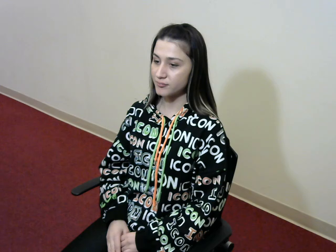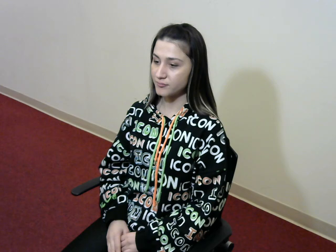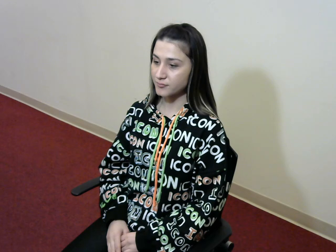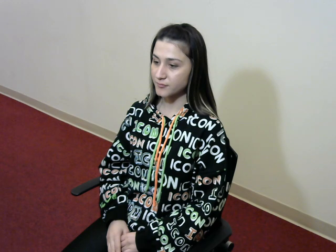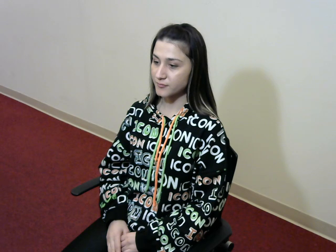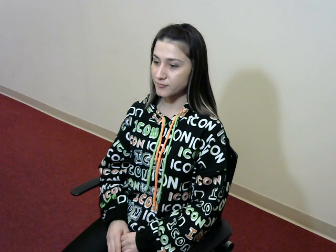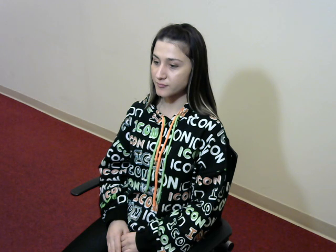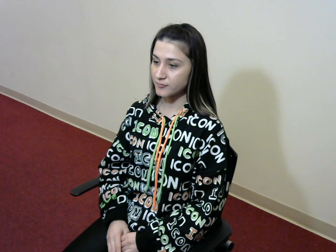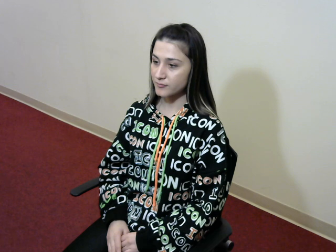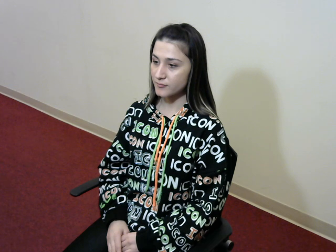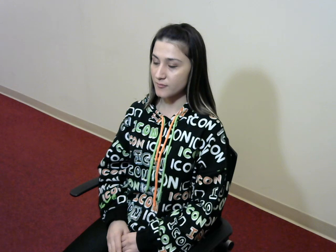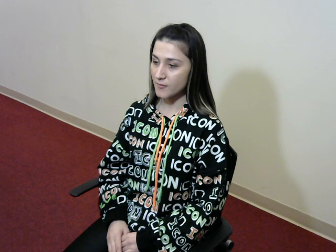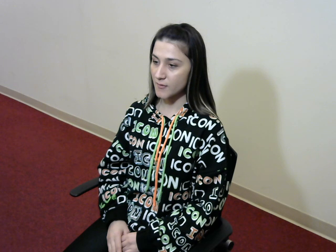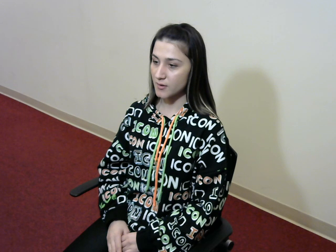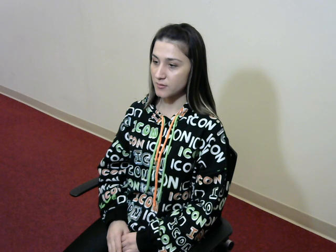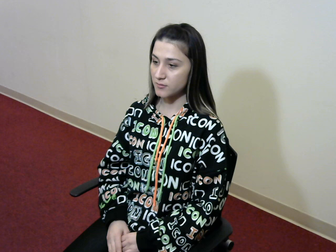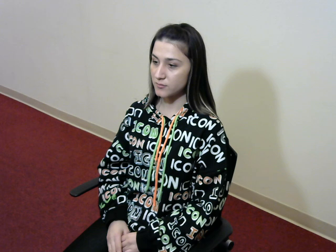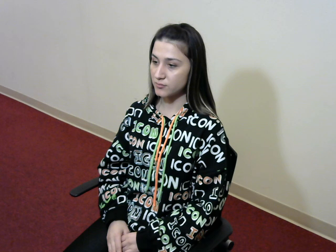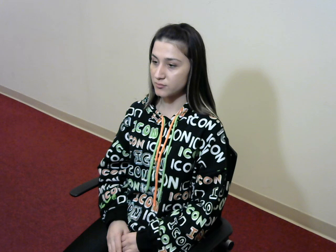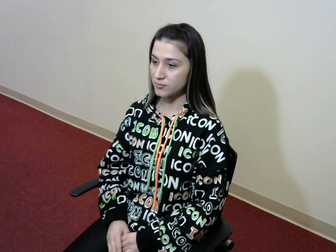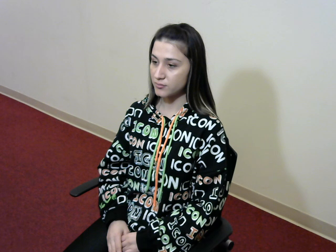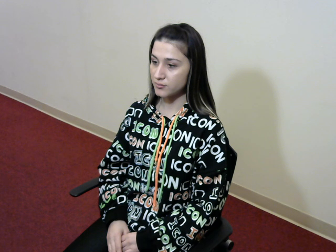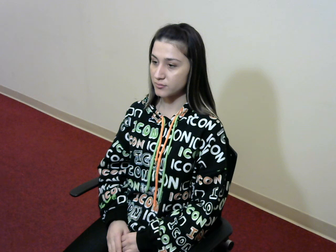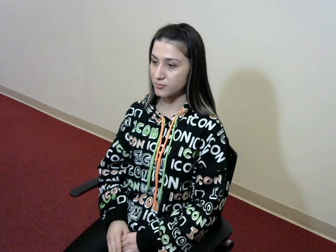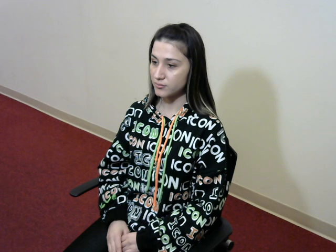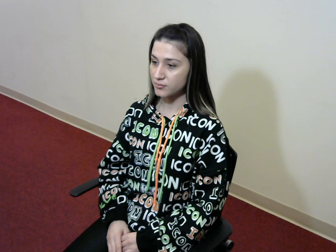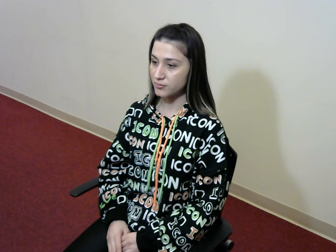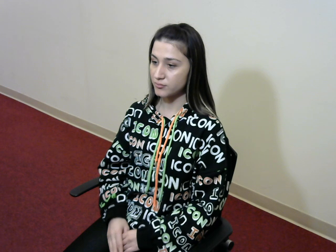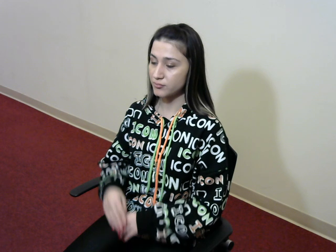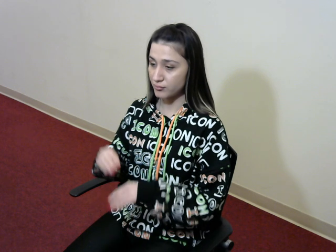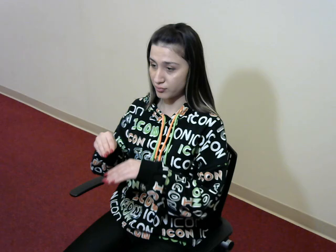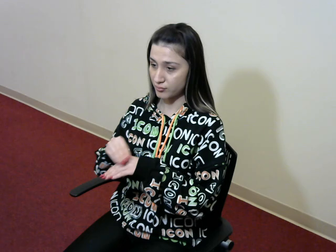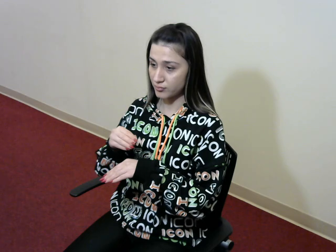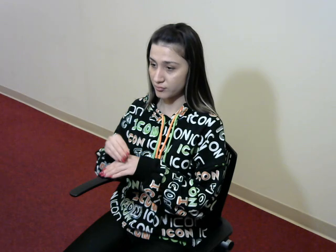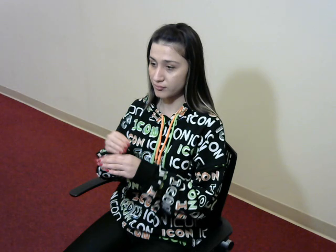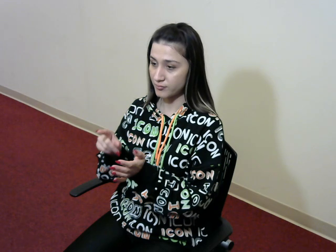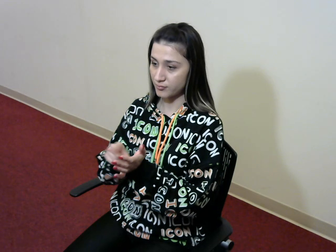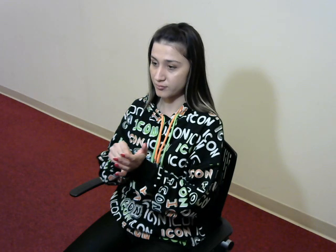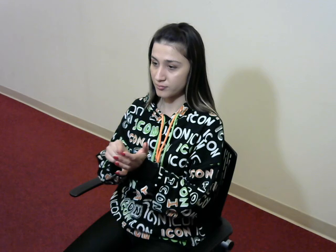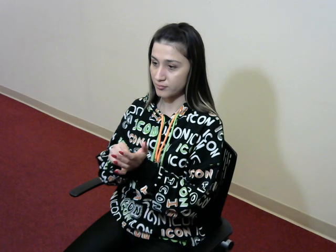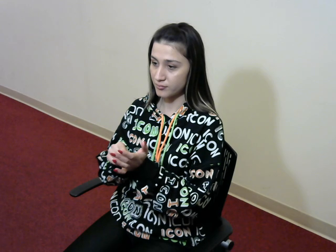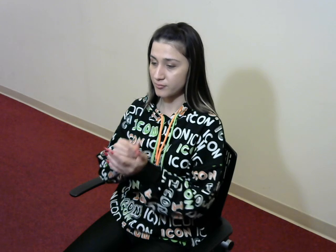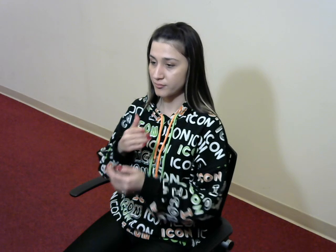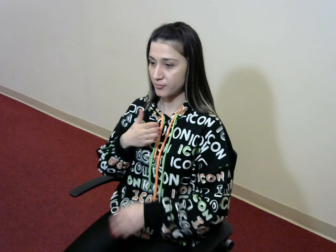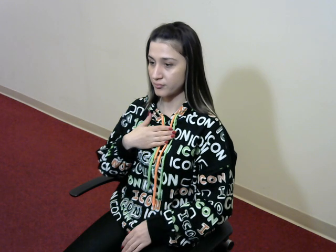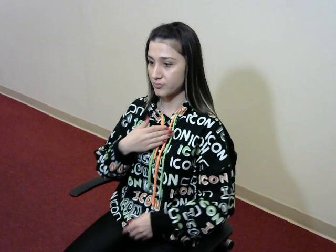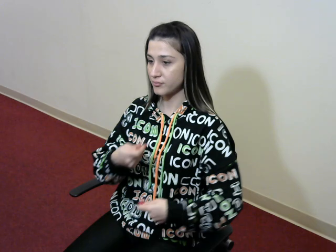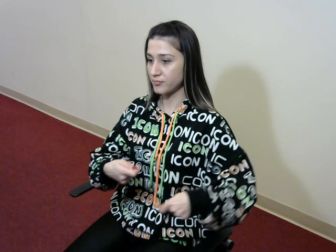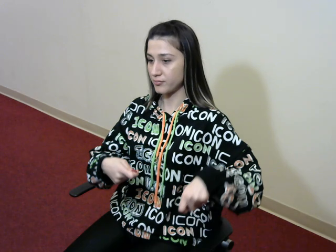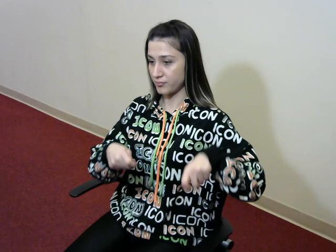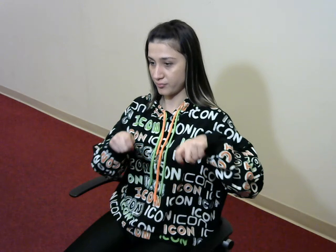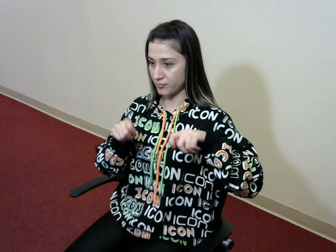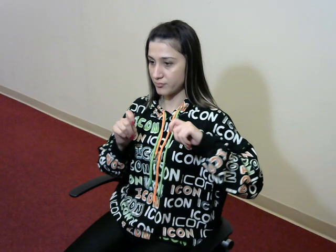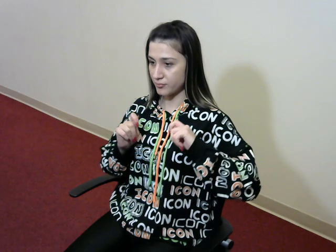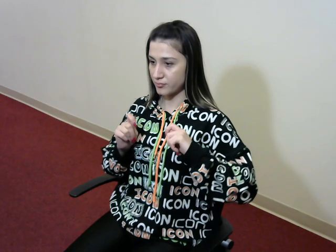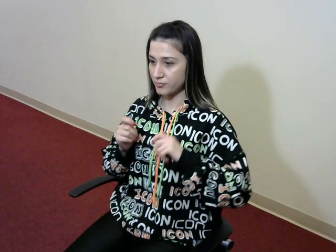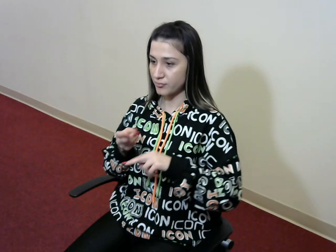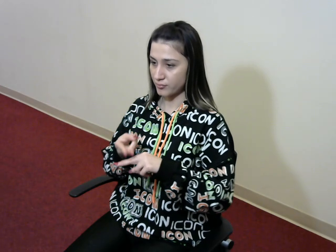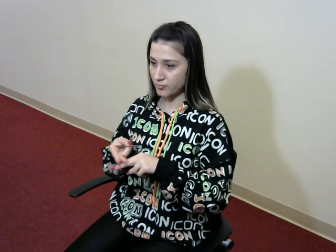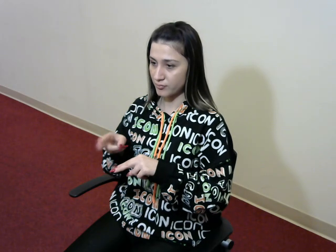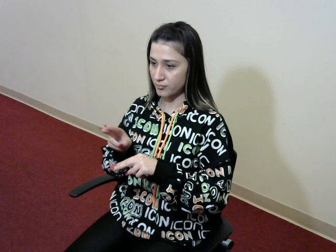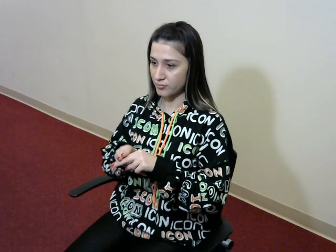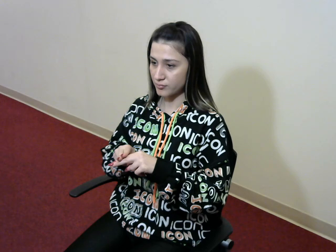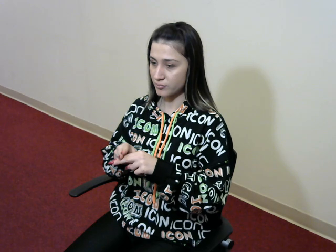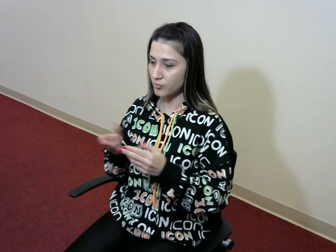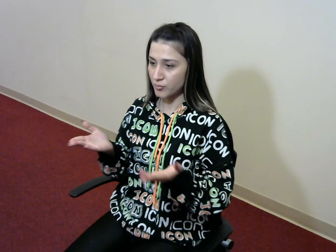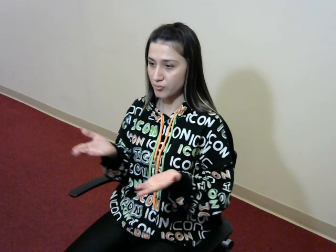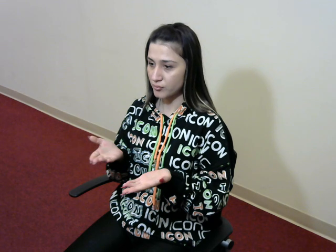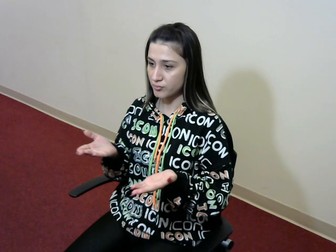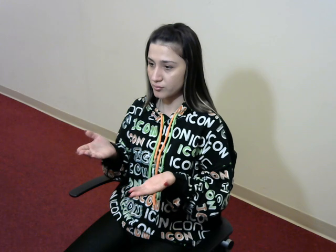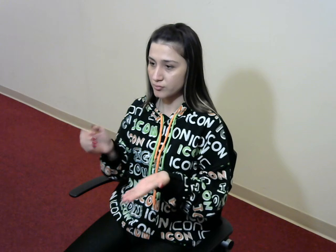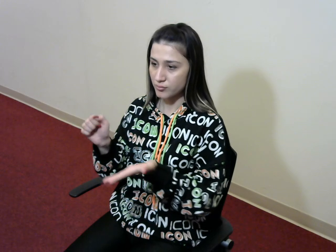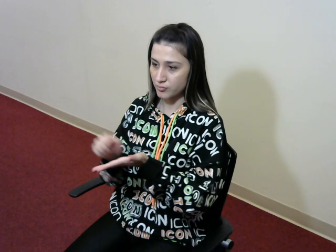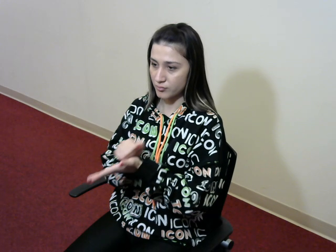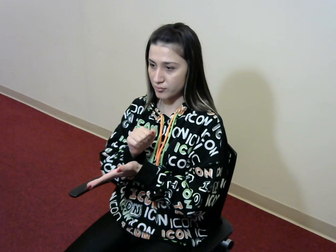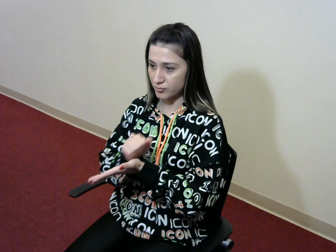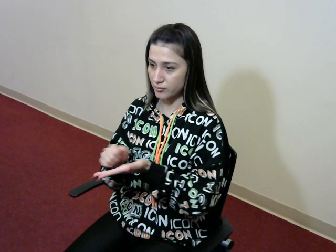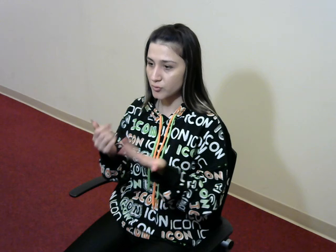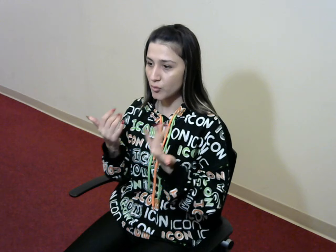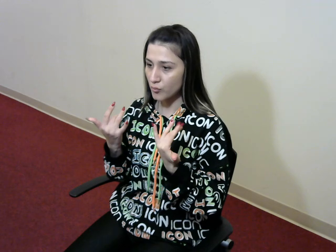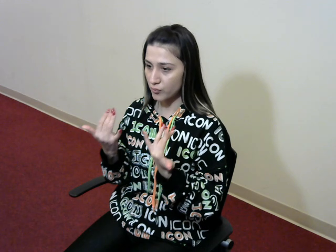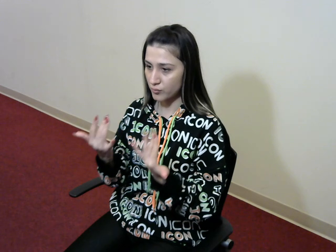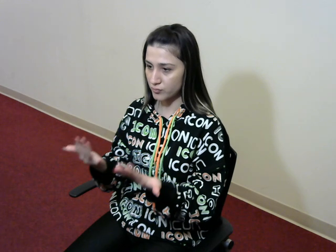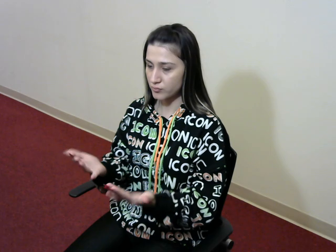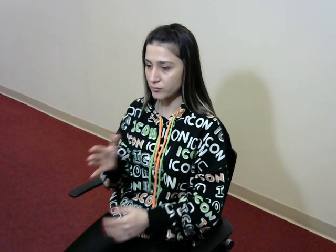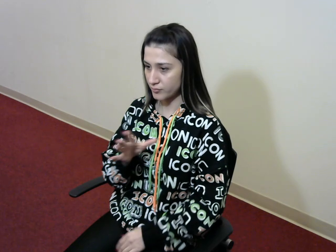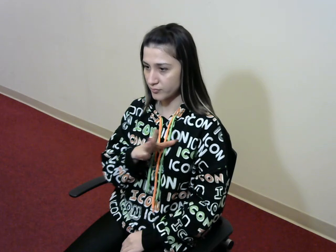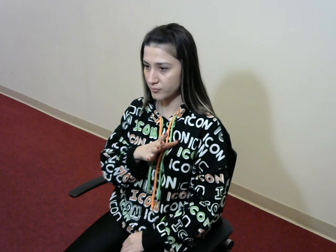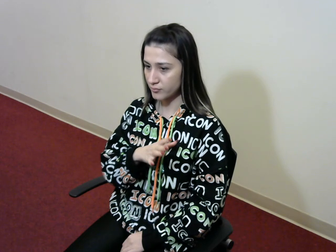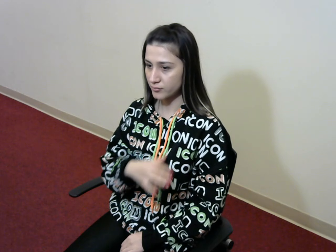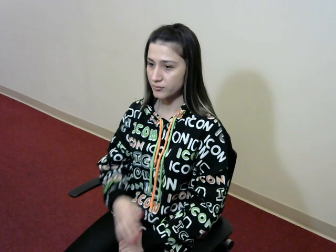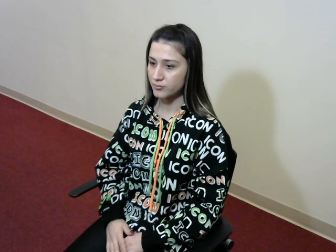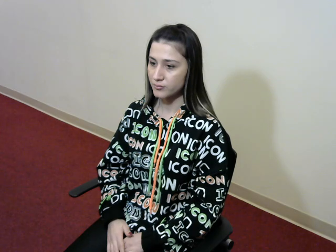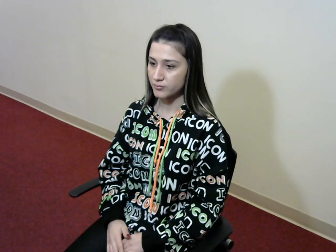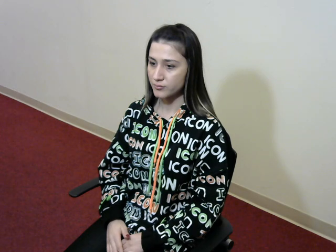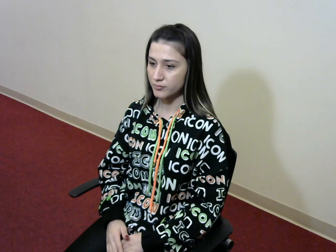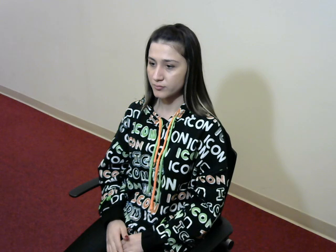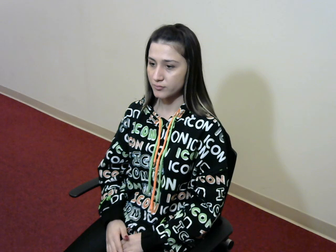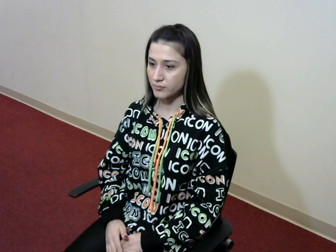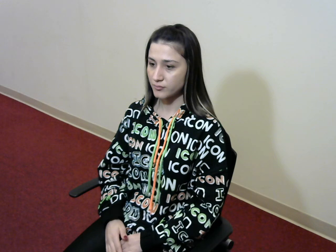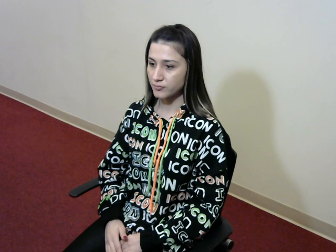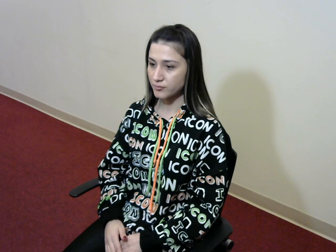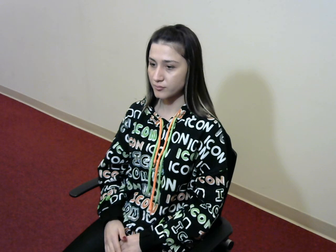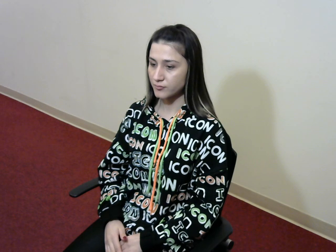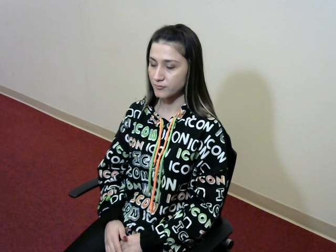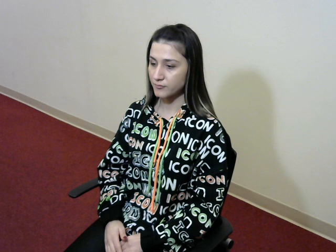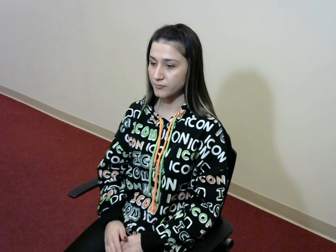Yoldaşımın pensiyasını mənə köçürmək üçün hansı sənədlər tələb olunur?